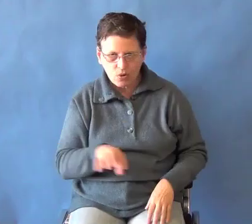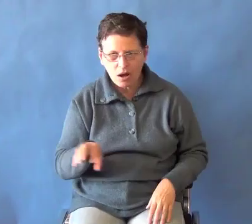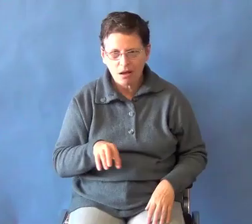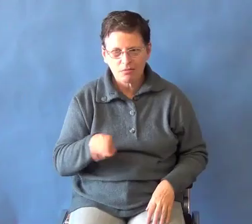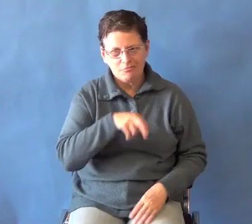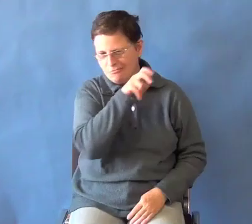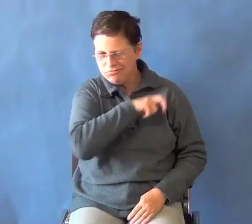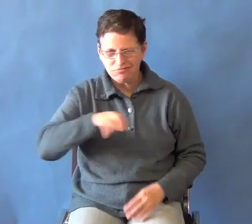Myśli, że ktoś ukradł.